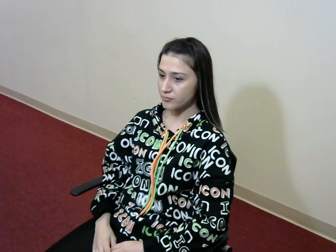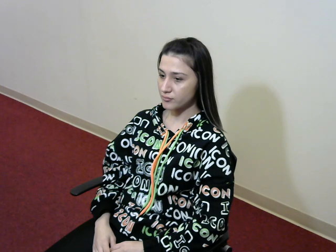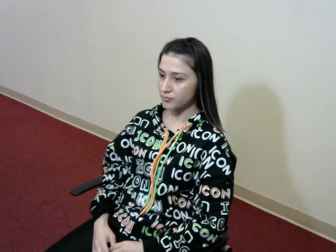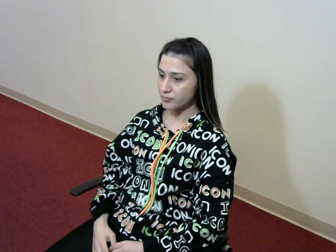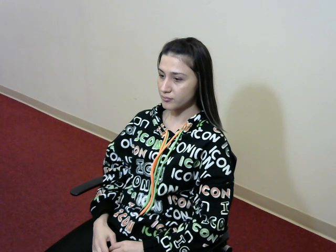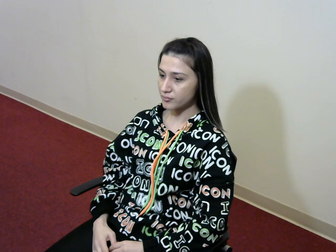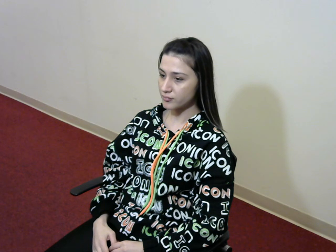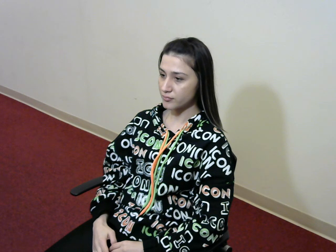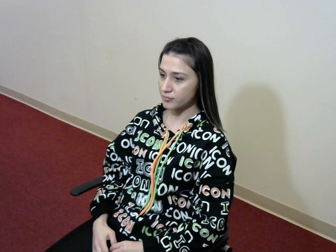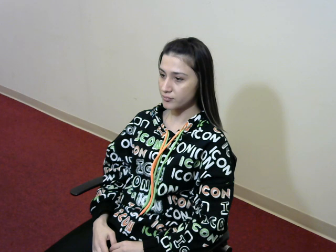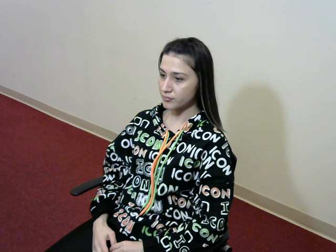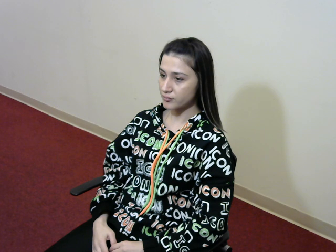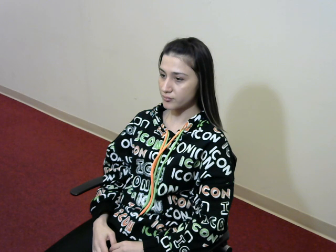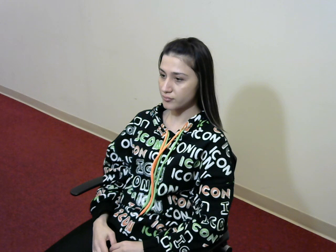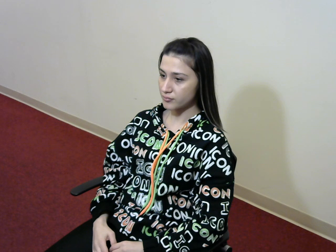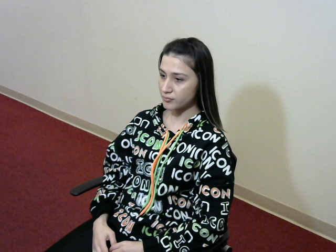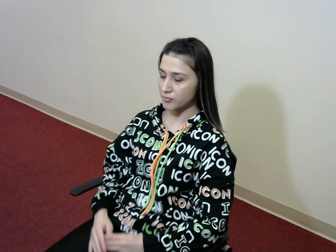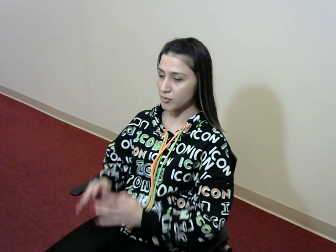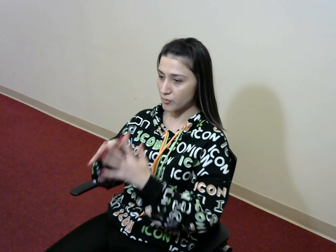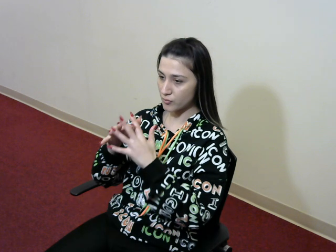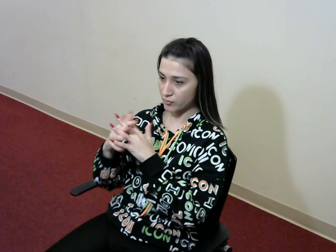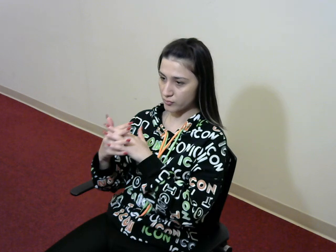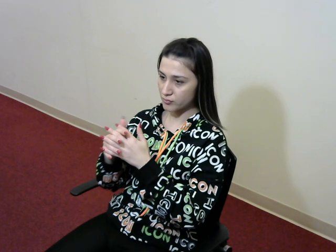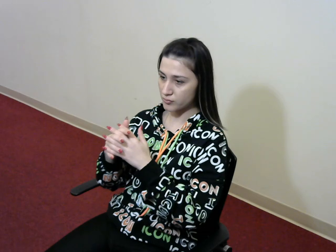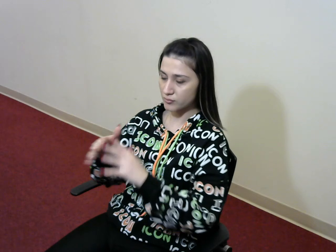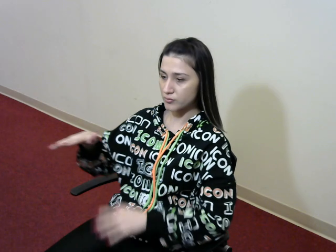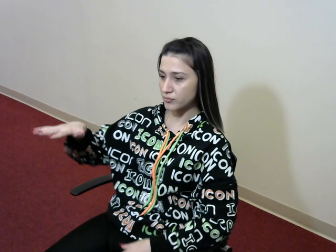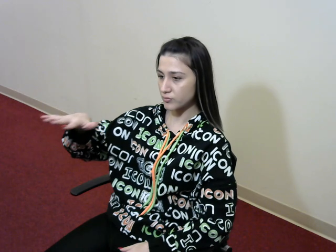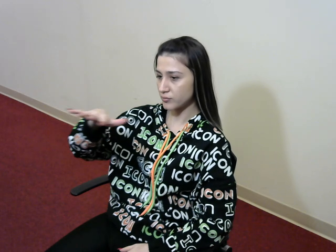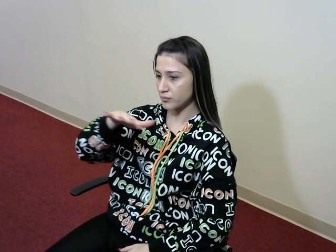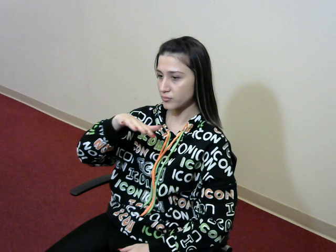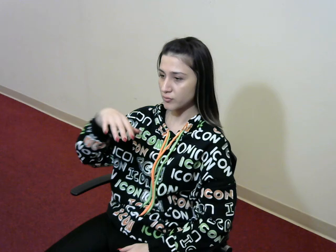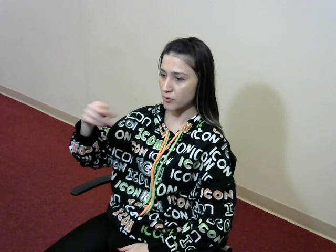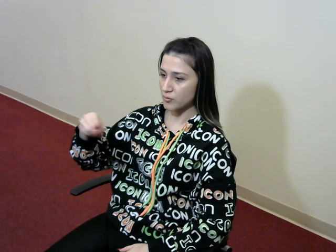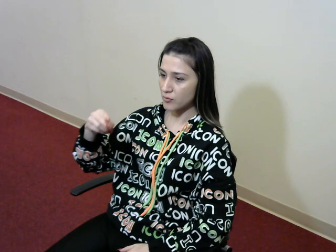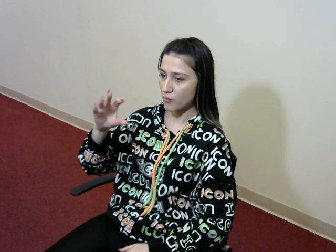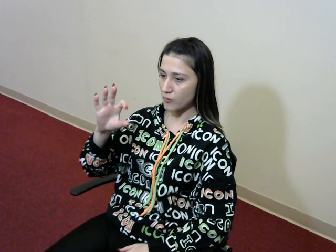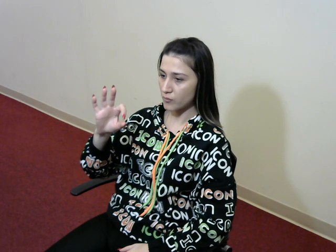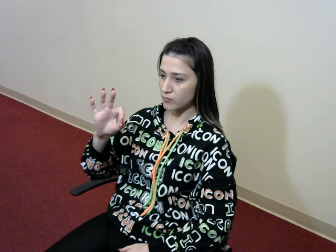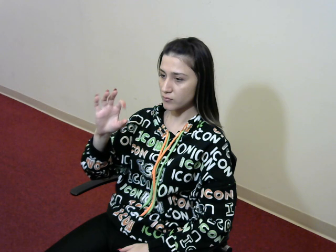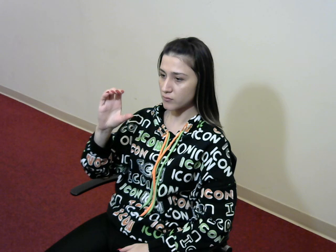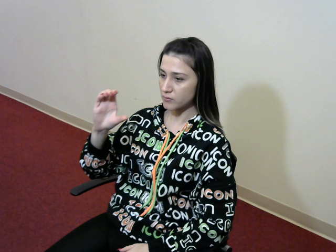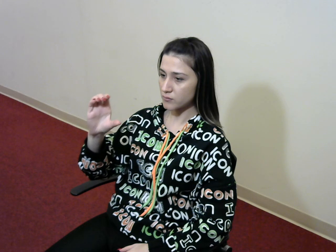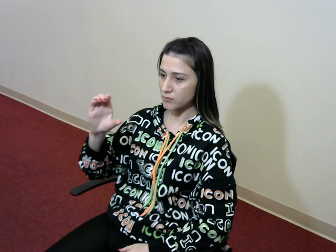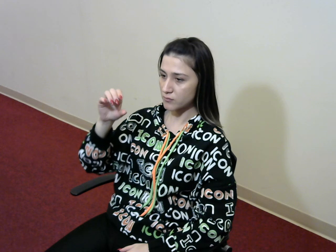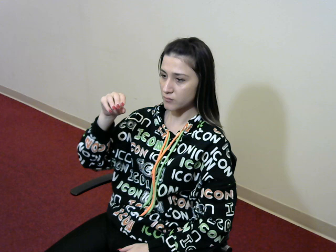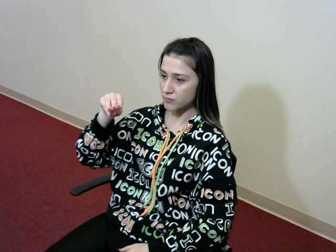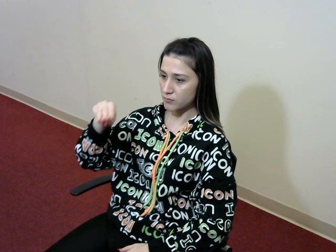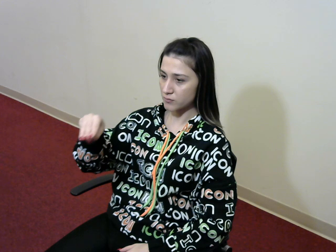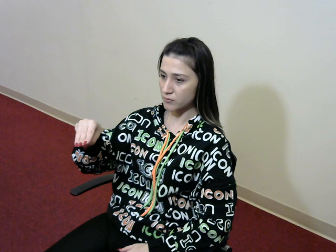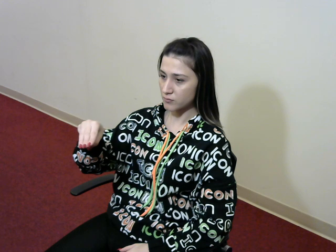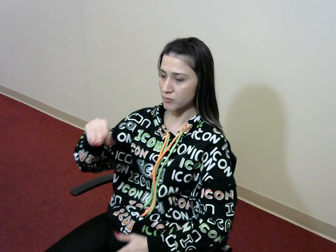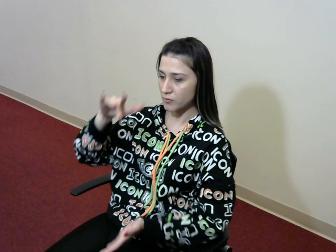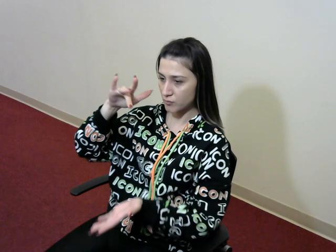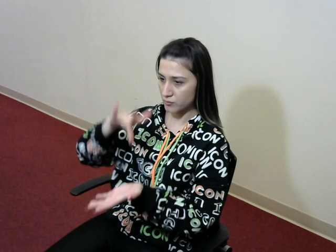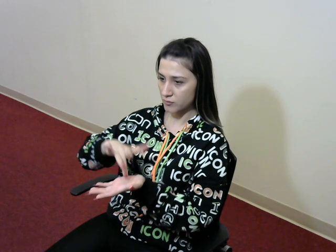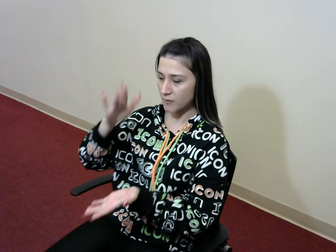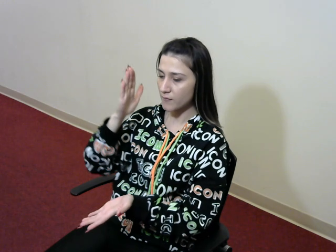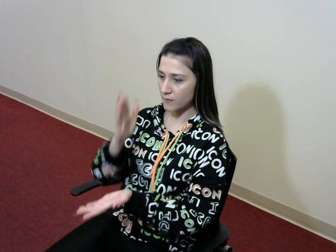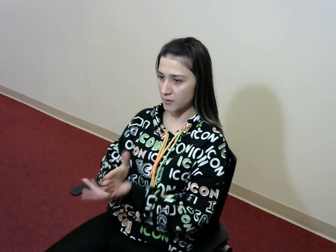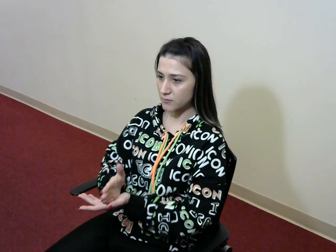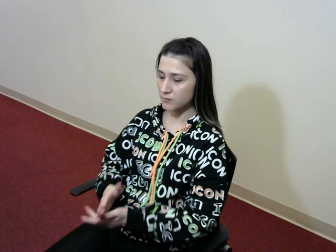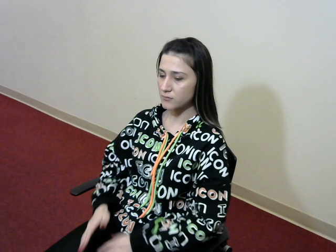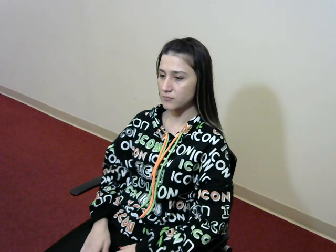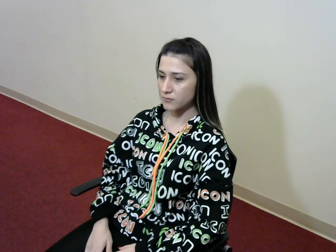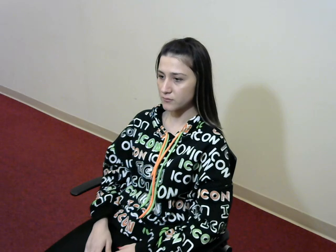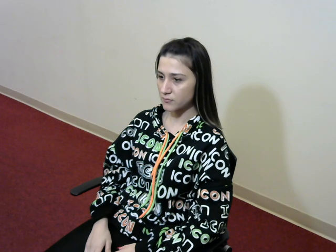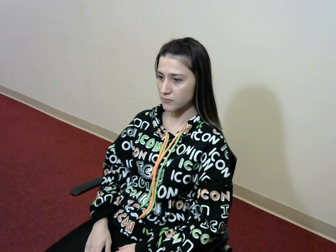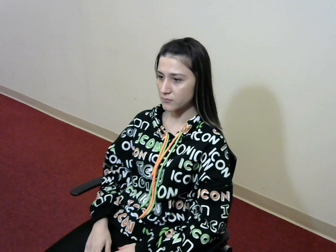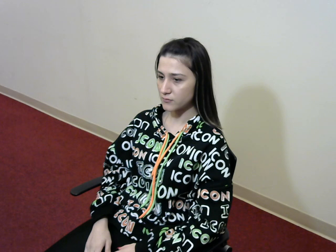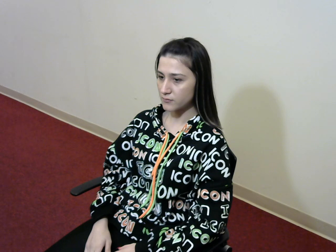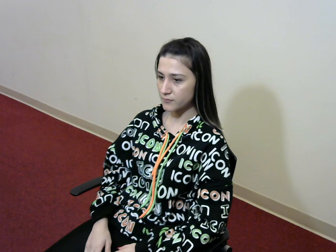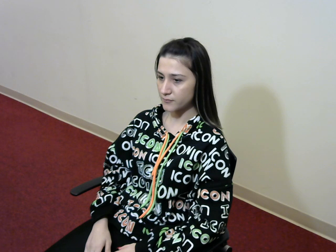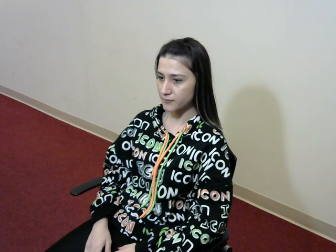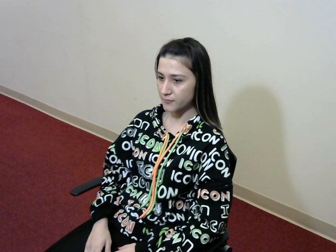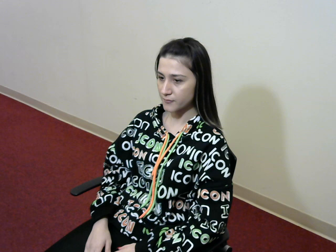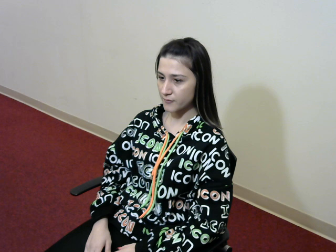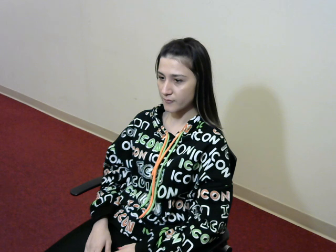Rayonlarda DOST Mərkəzləri varmı?